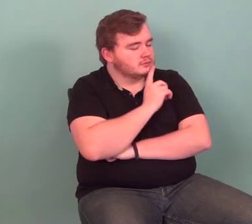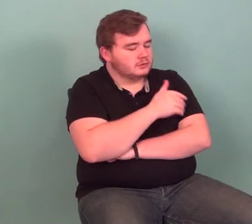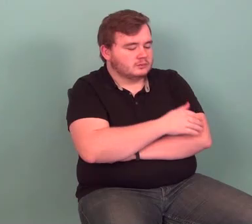Może.